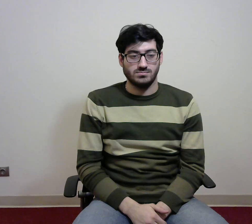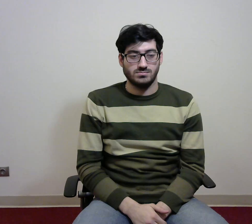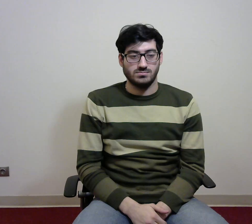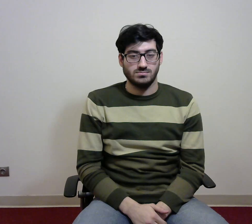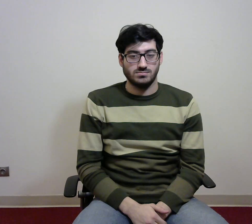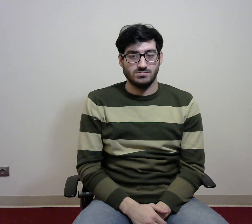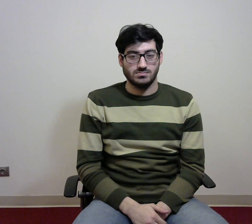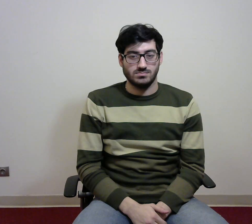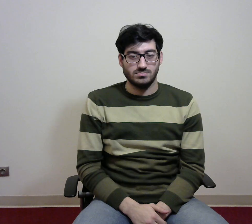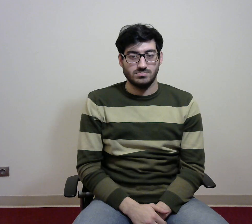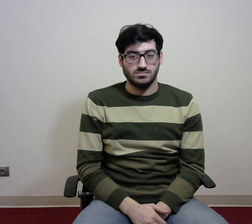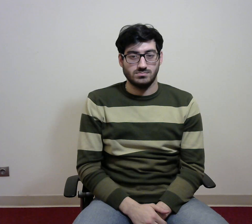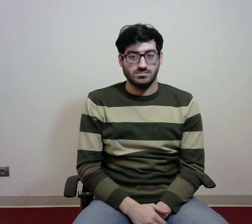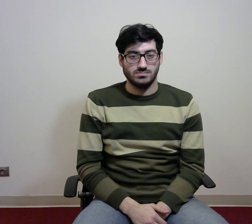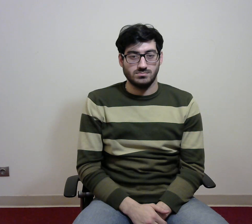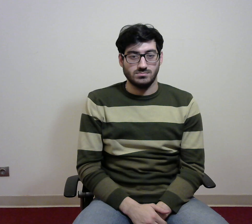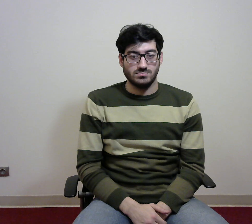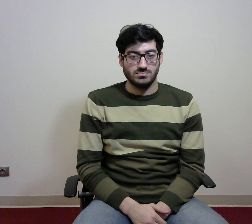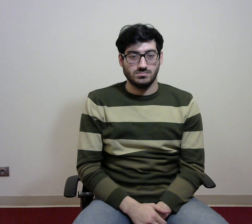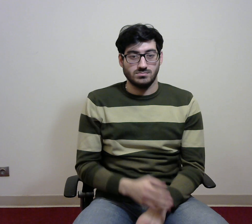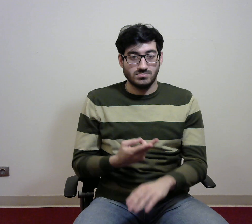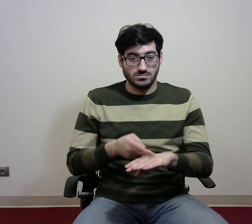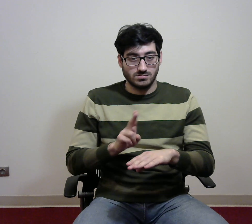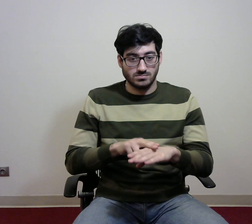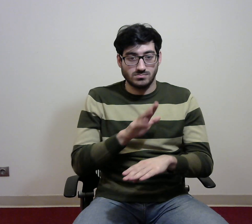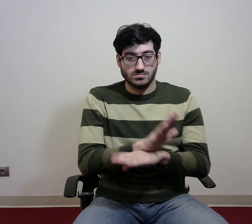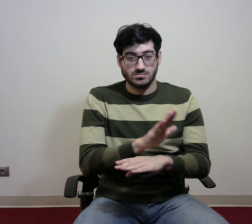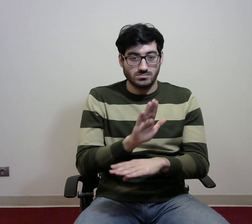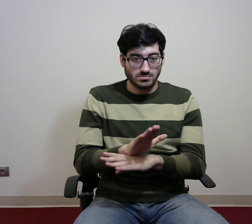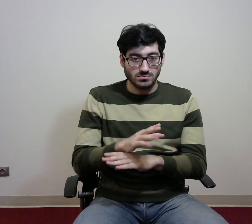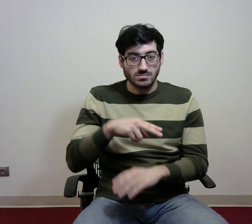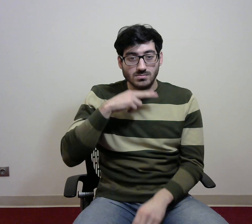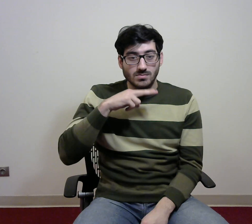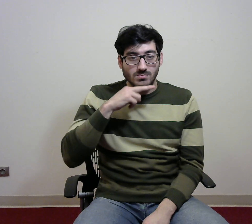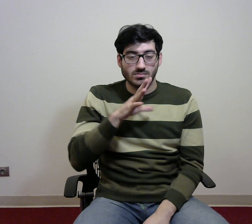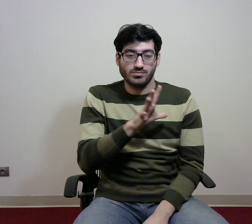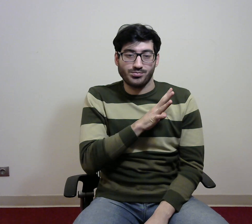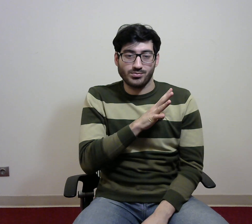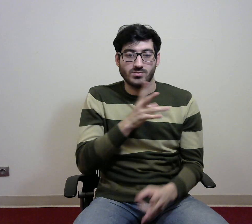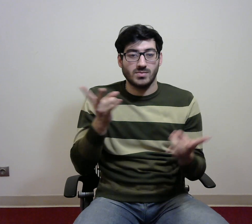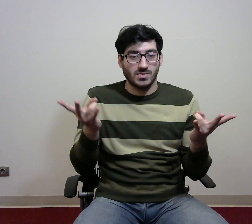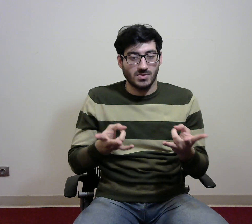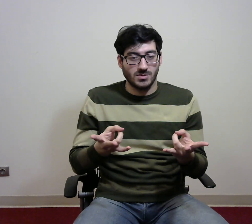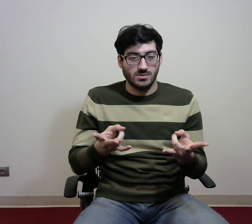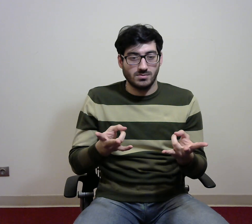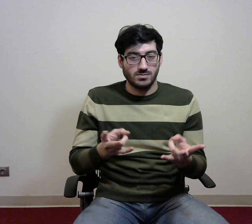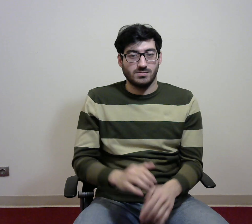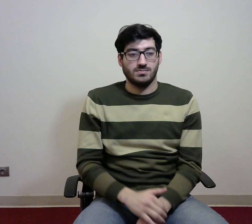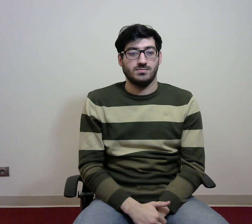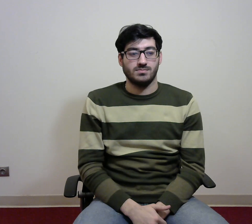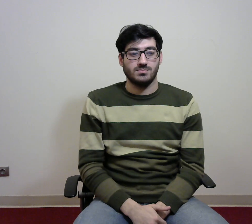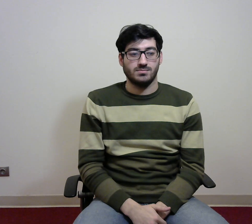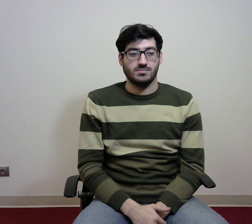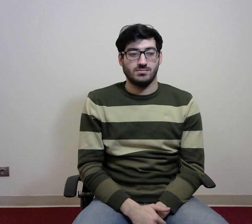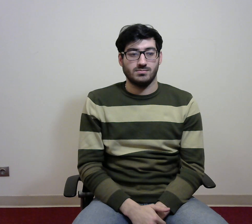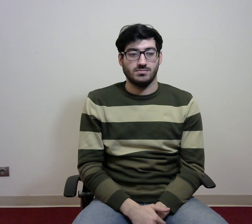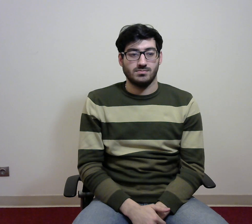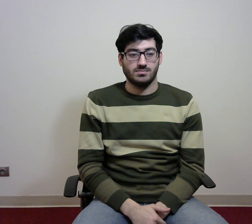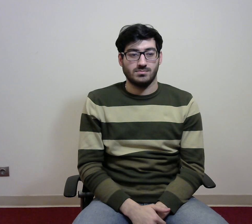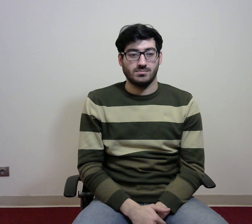Bu tapşırıqlarda diqqətli olmaq lazımdır